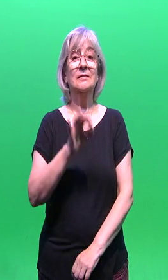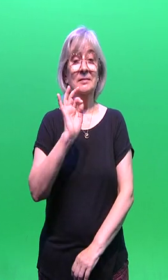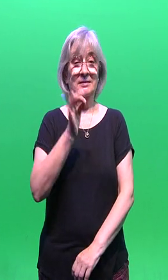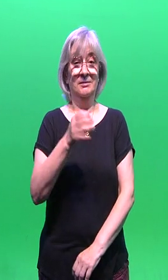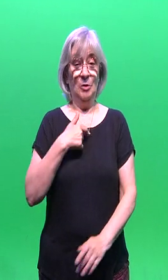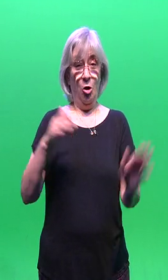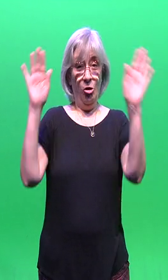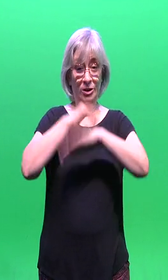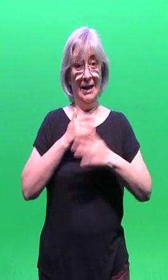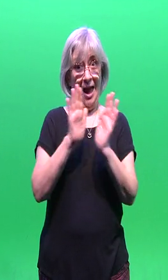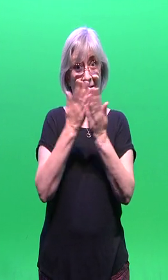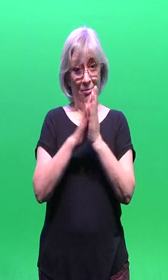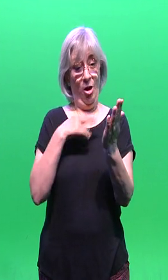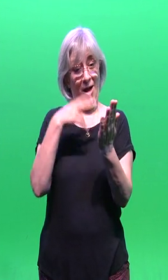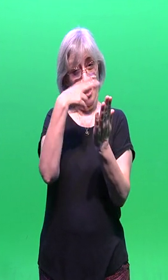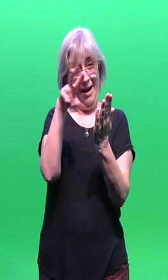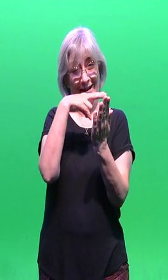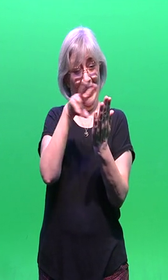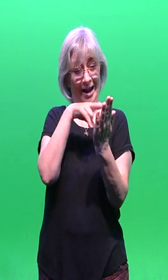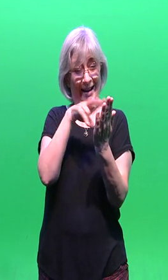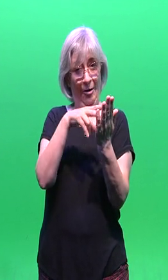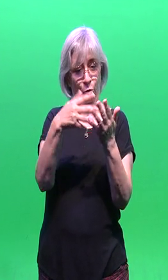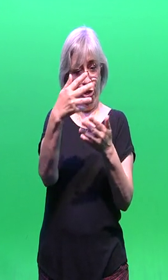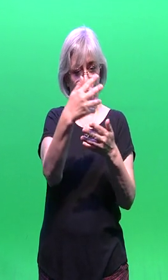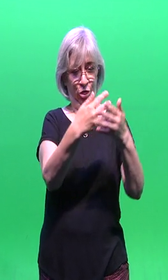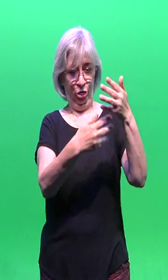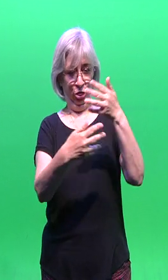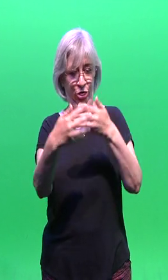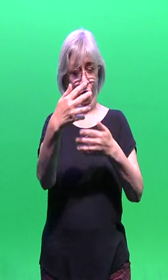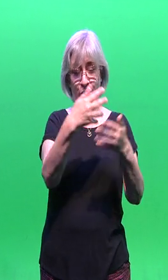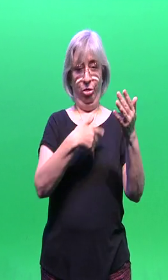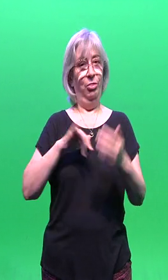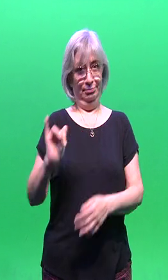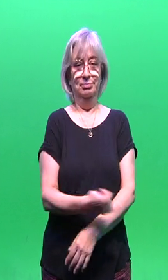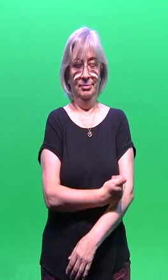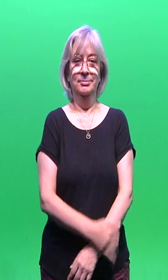Sí, a la nit quan llegeixo veig borrós, estic molt cansada.